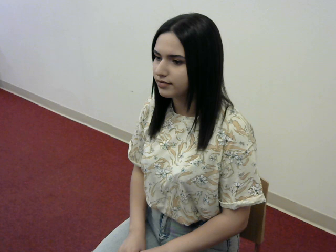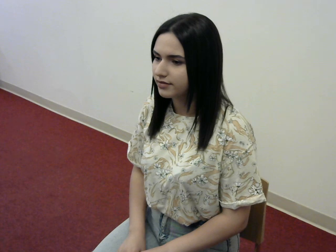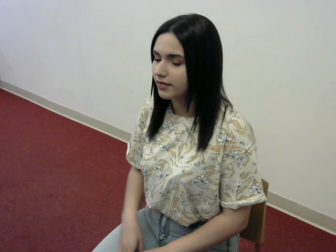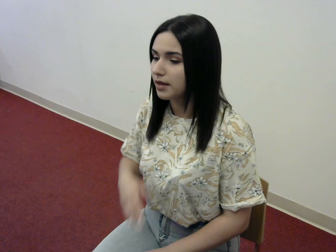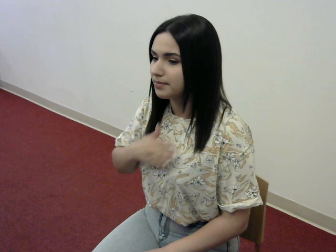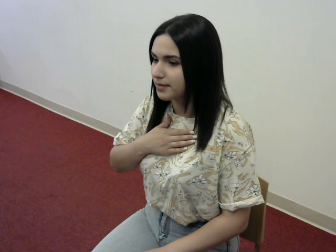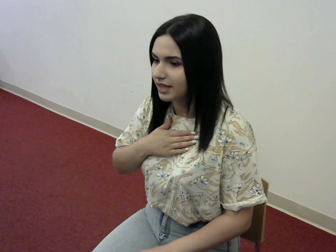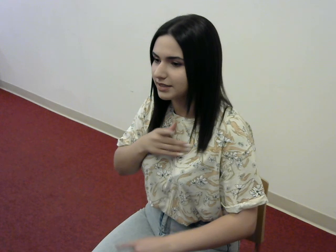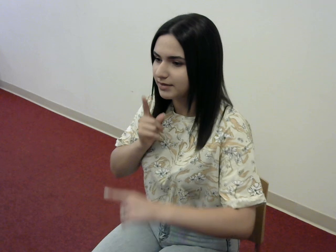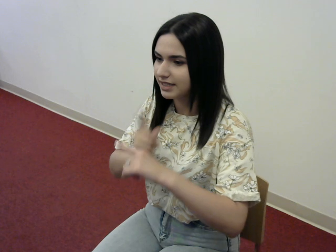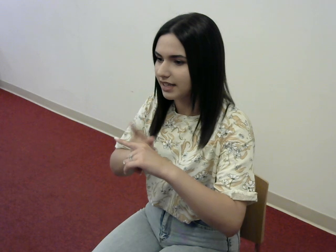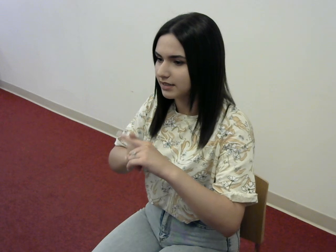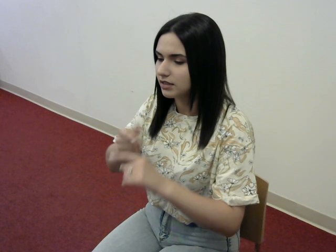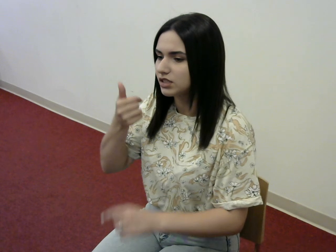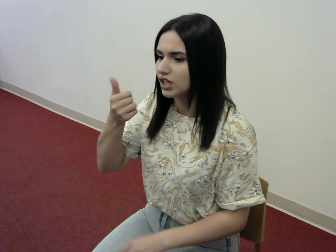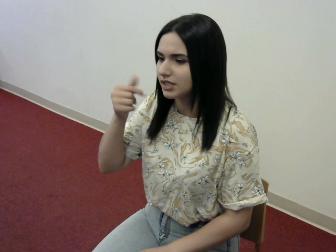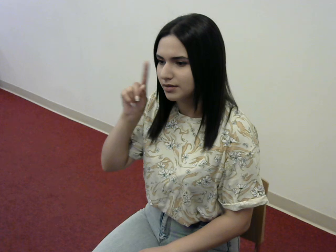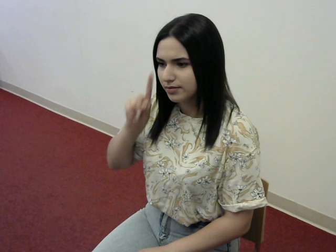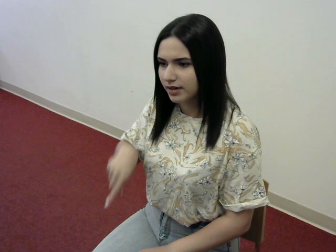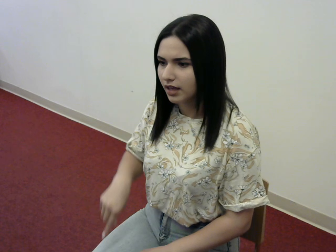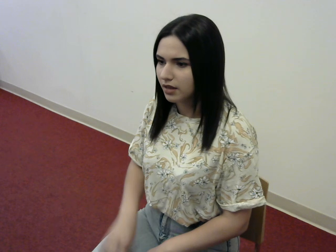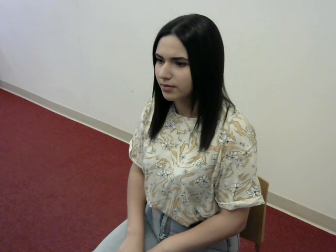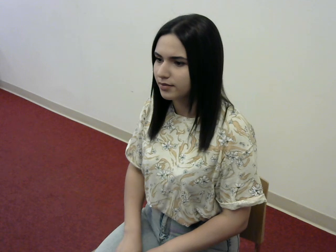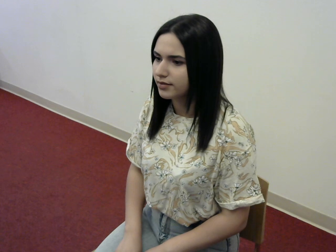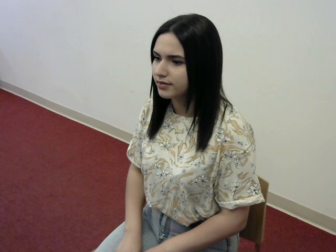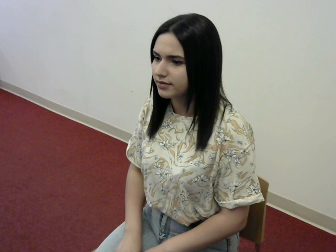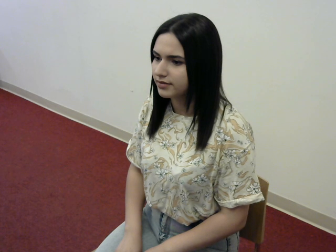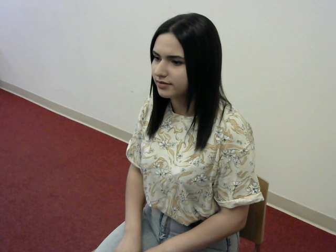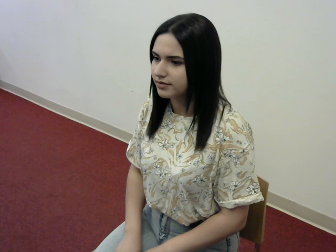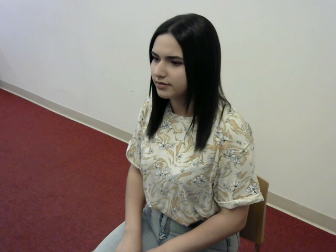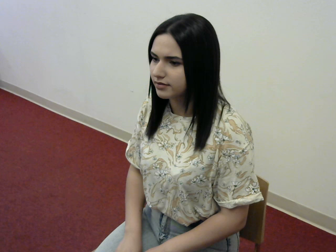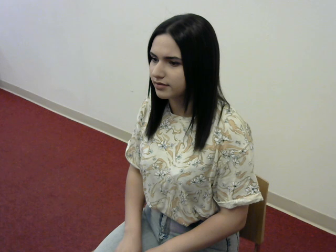Mən riyaziyyatı yaxşı bilirəm